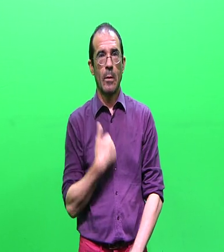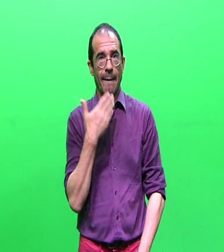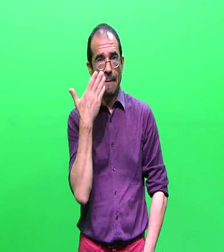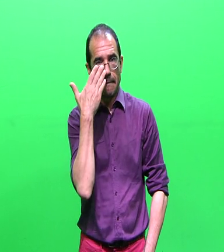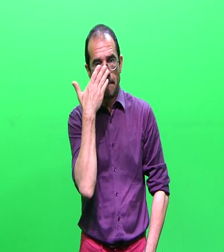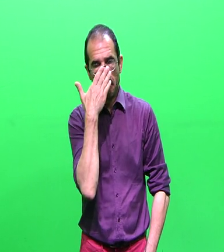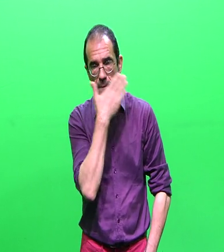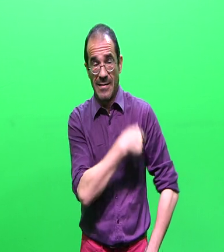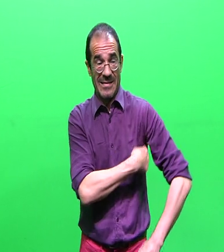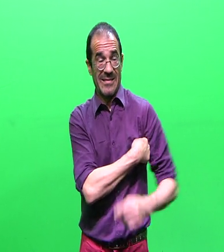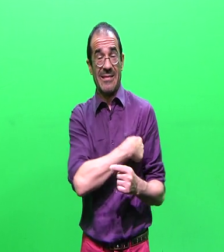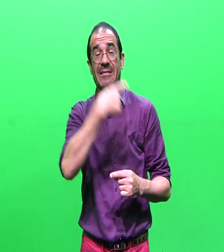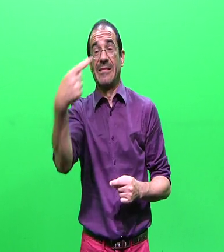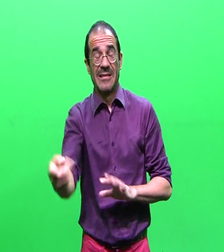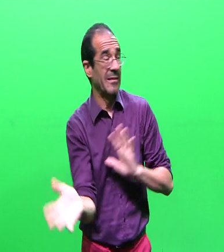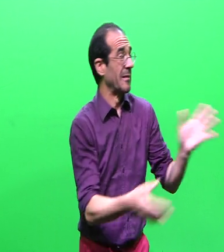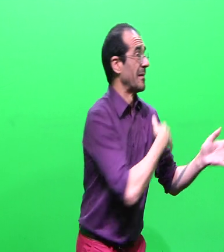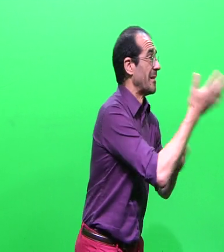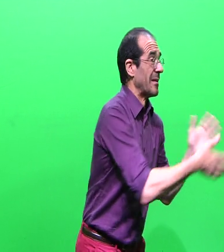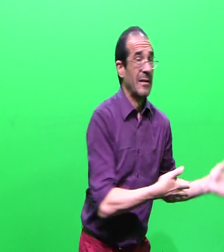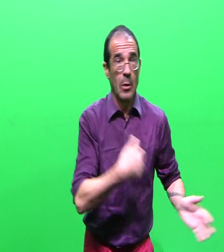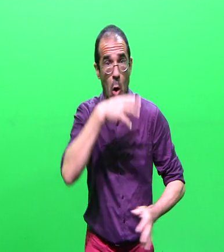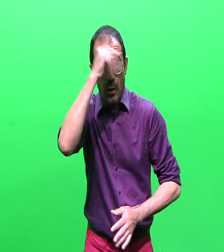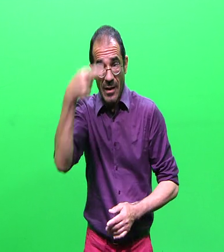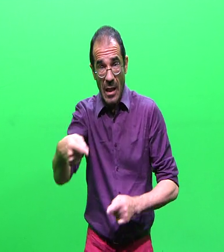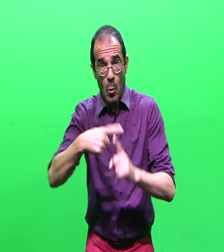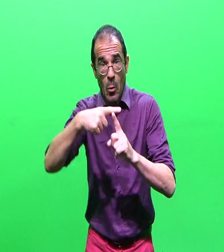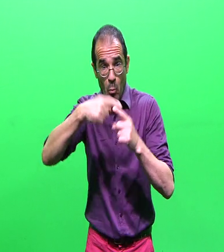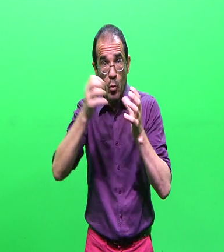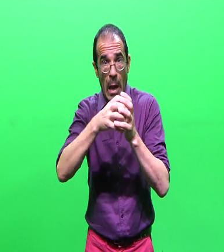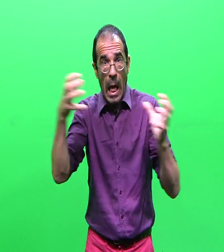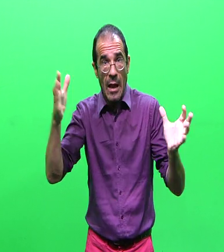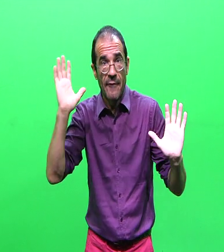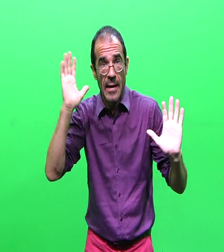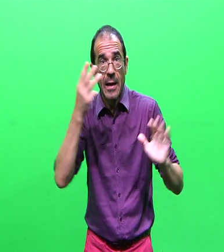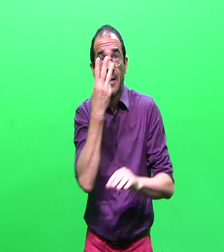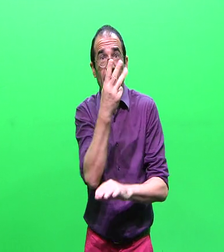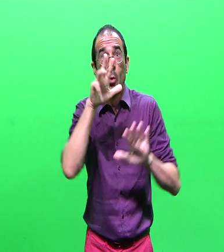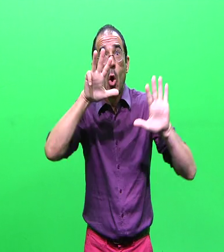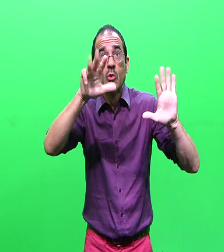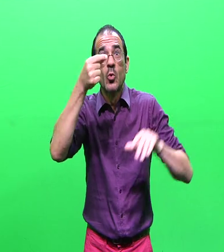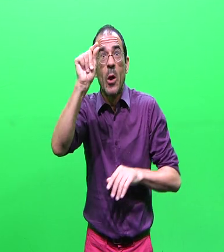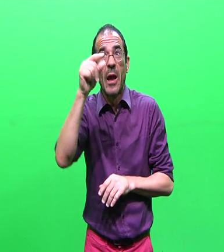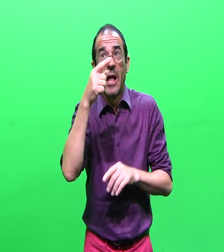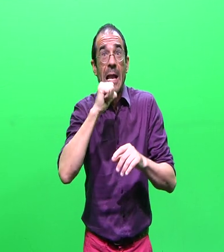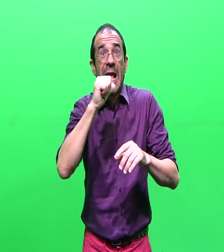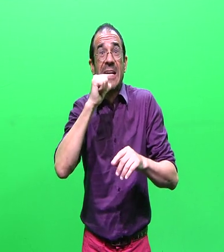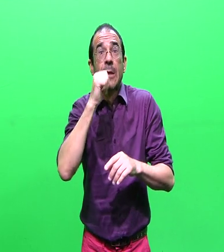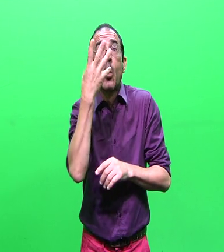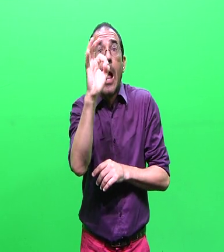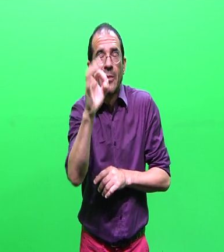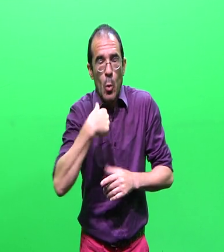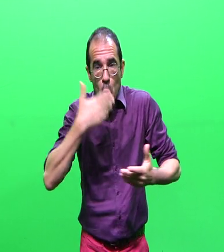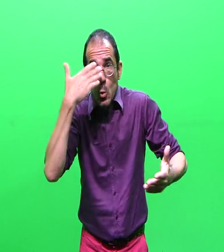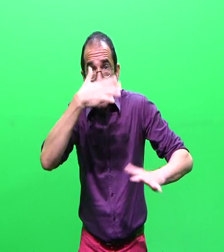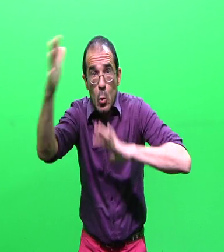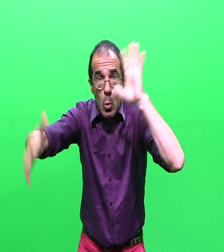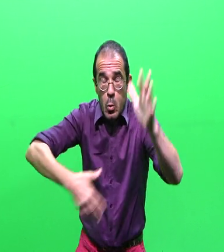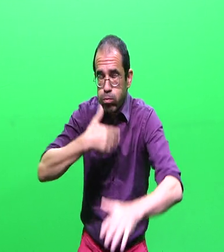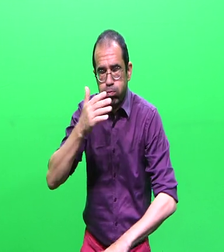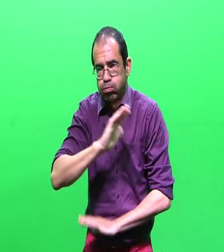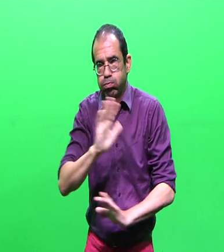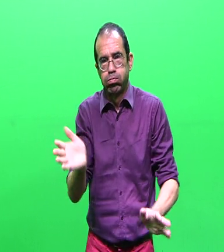Em vaig posar el termòmetre, però vaig fer altres coses i em vaig oblidar que havia de mirar la temperatura del termòmetre, però tenia la temperatura molt alta, era molt greu, trenta-nou, gairebé quaranta.